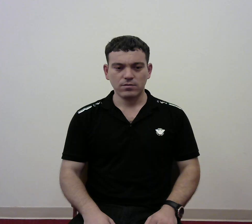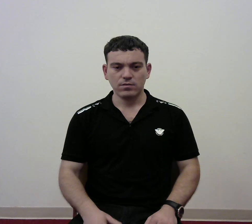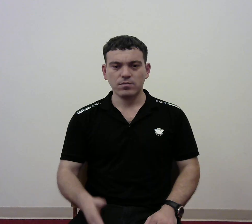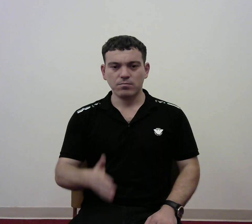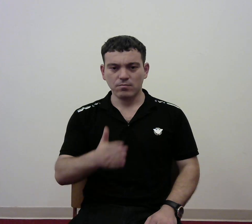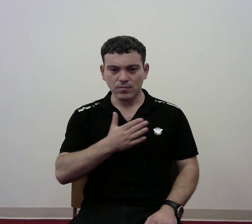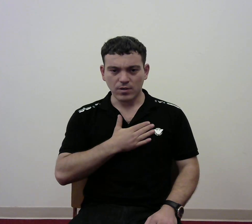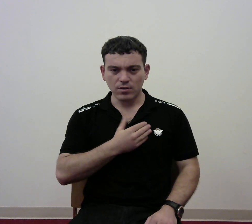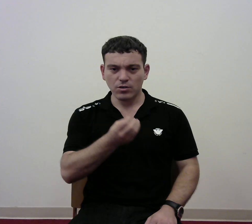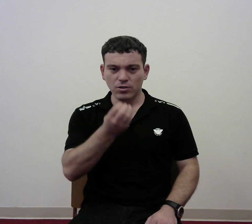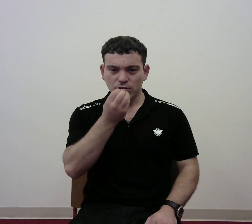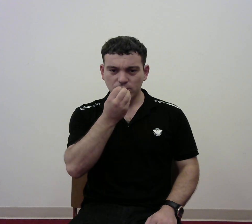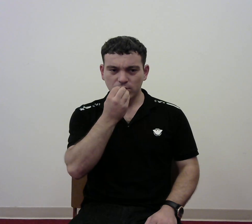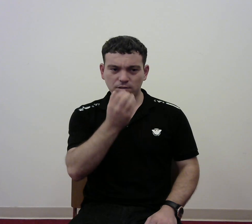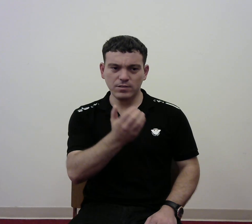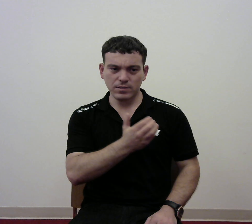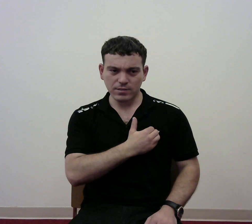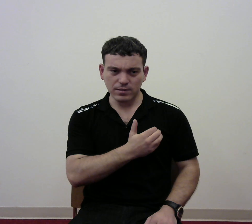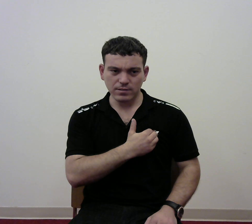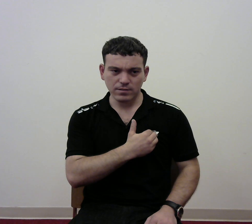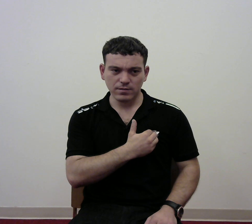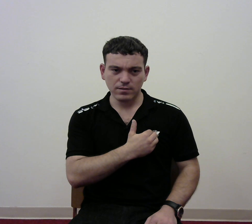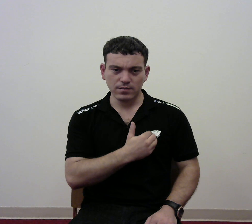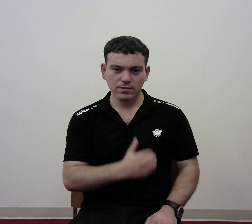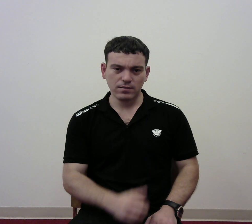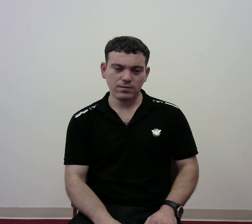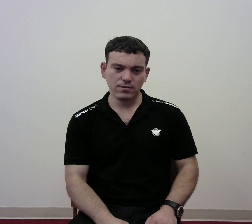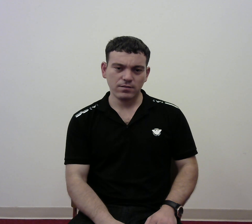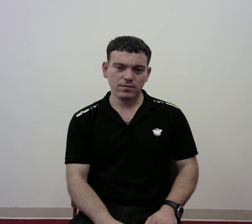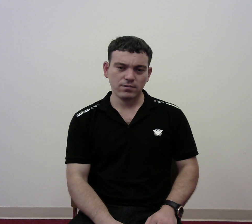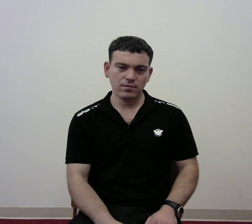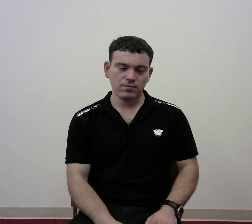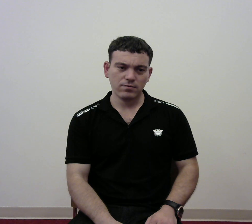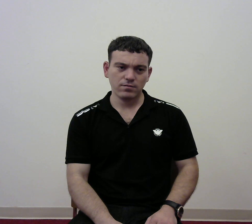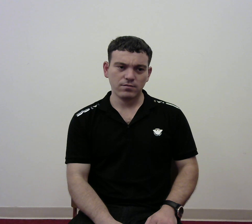Mən yemək istəyirəm